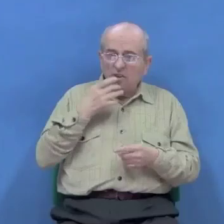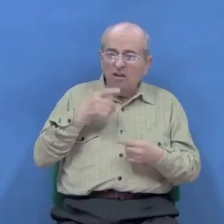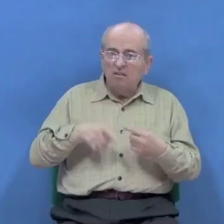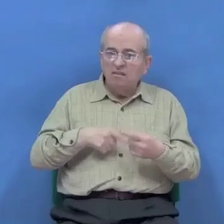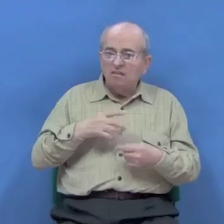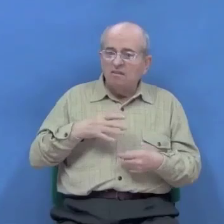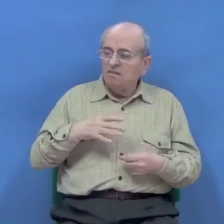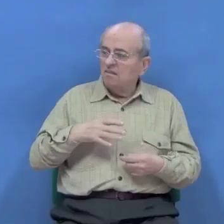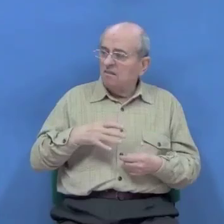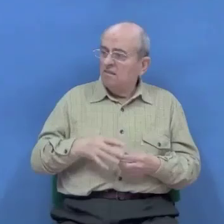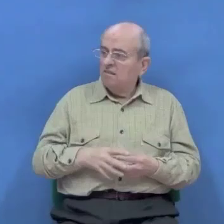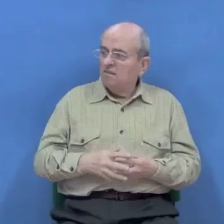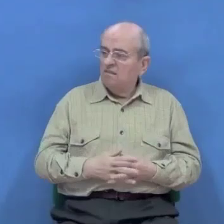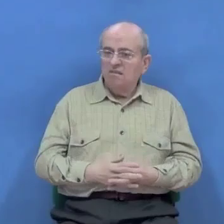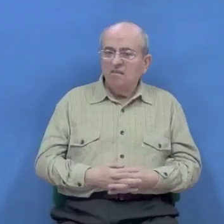Prąd jest niebezpieczny.